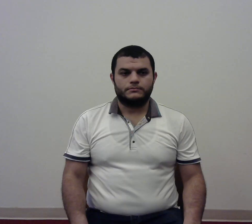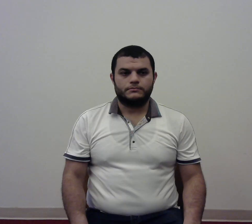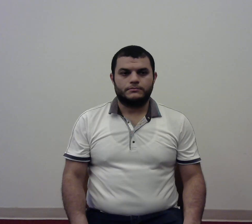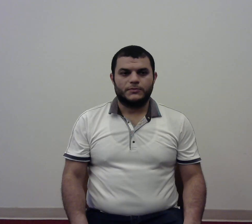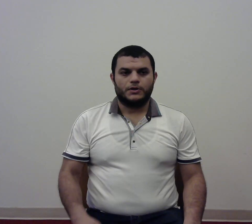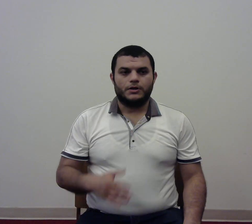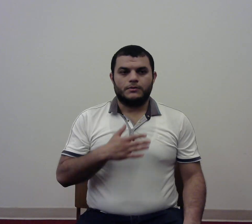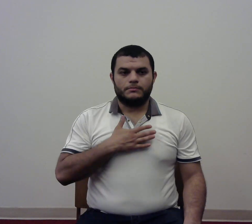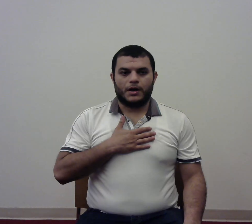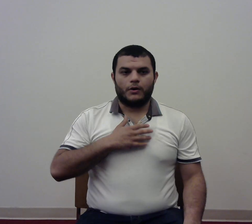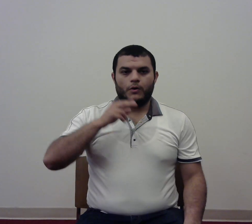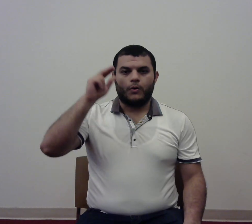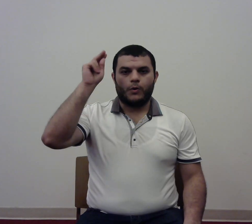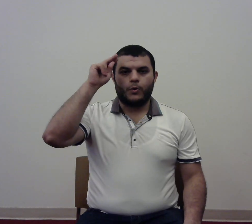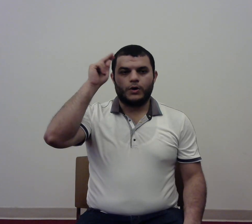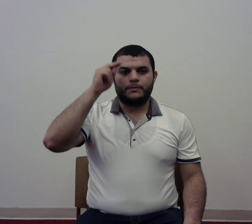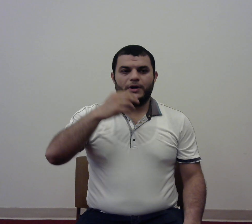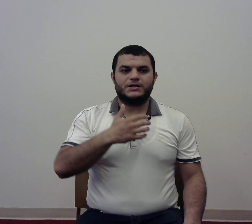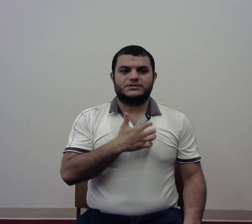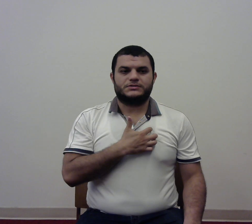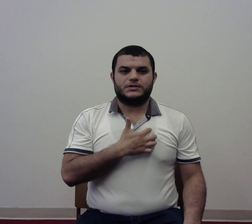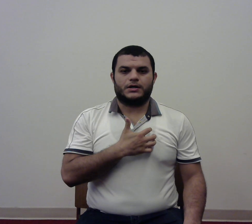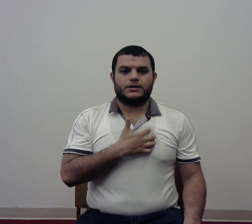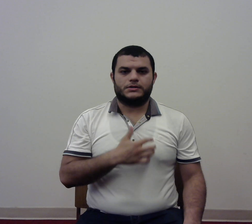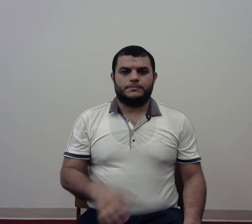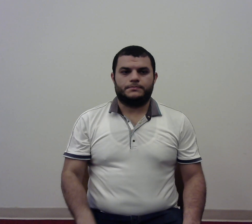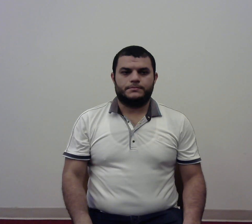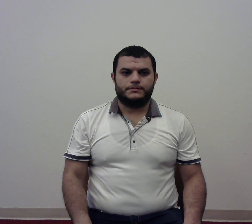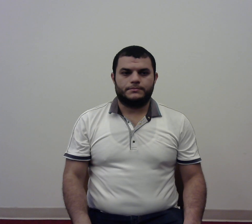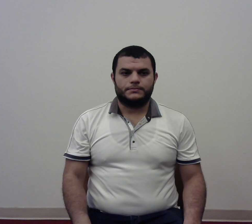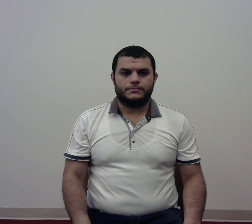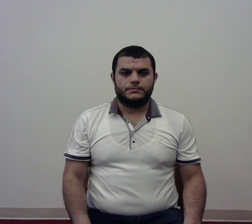Mən öyrənmək istəyirəm